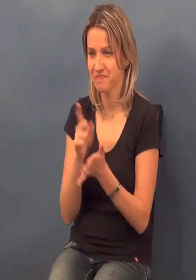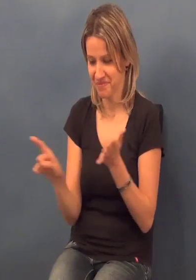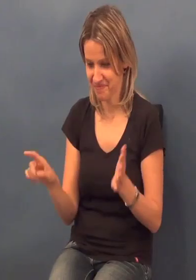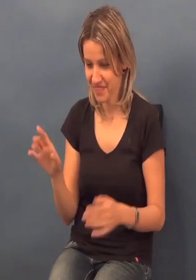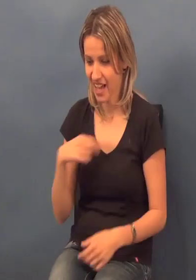Nie udało się.